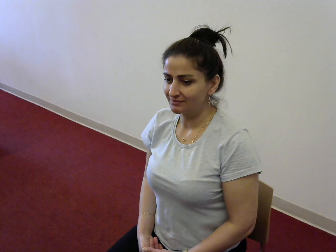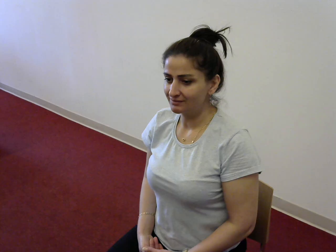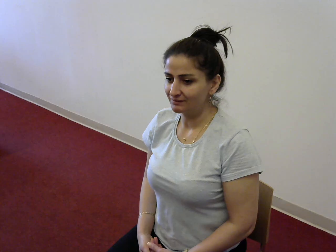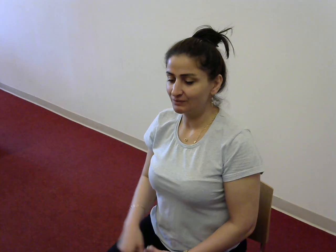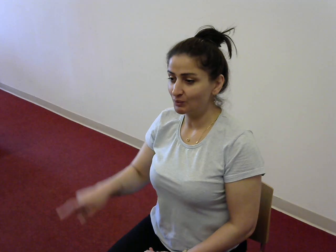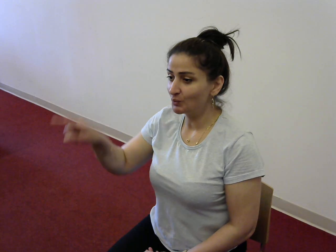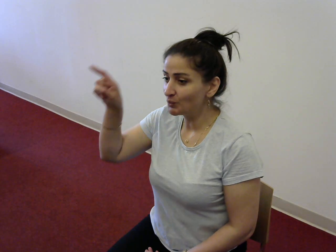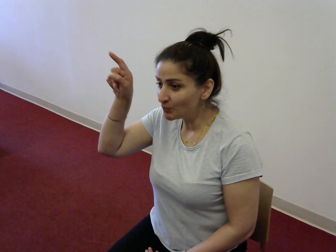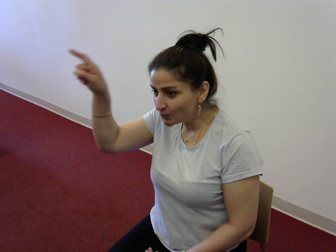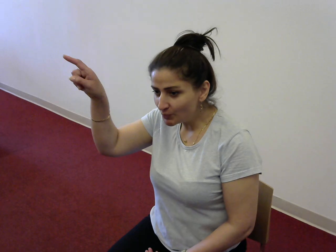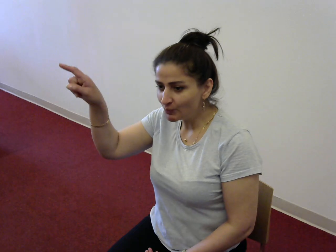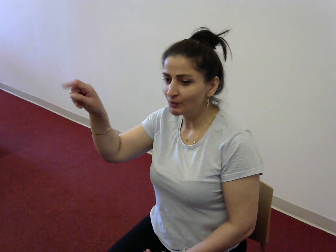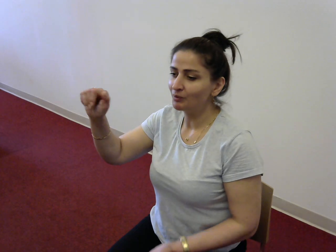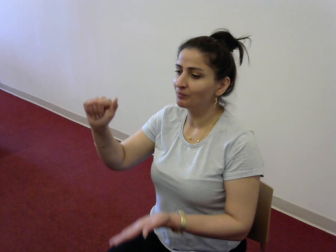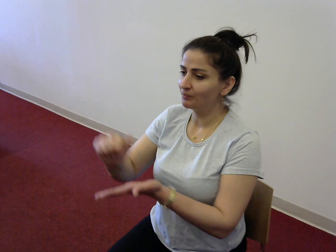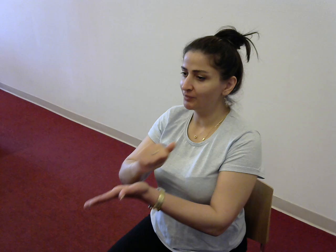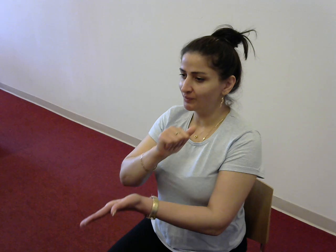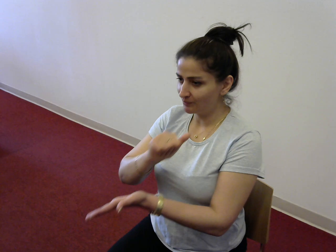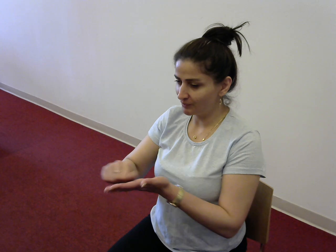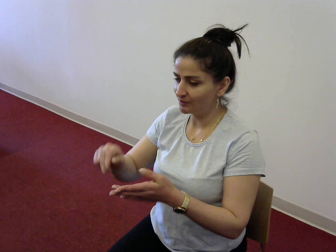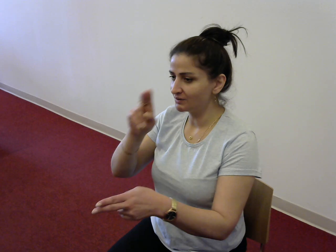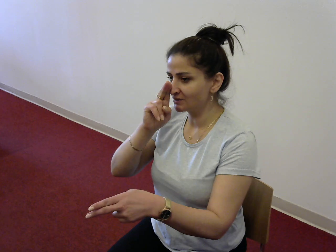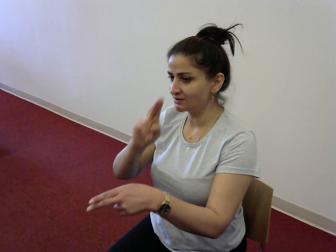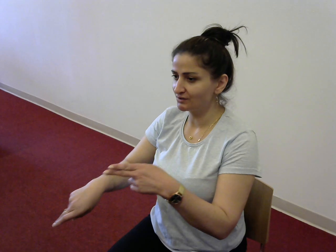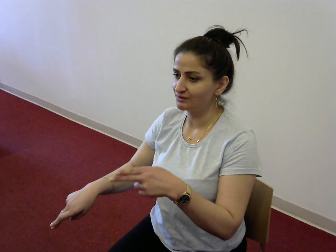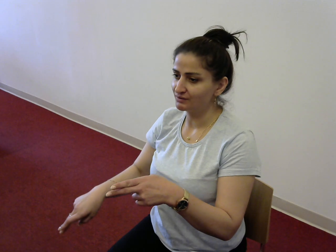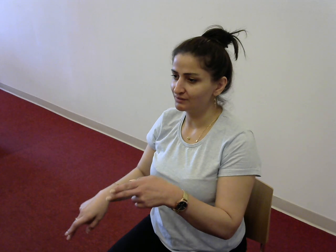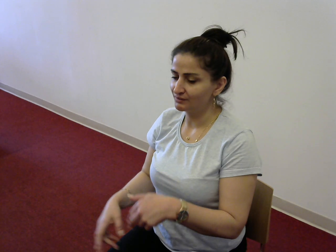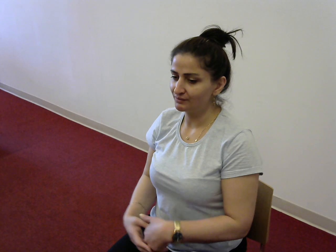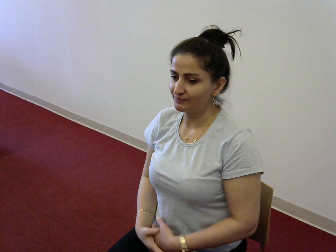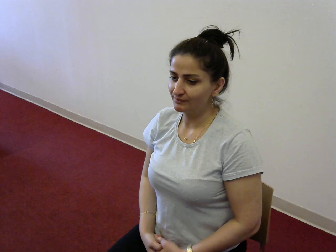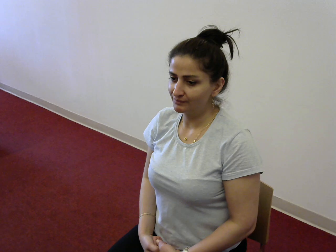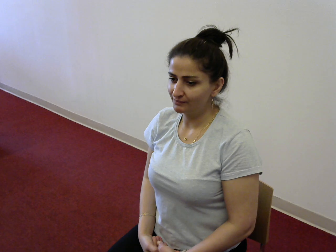O sənədlərini itirib